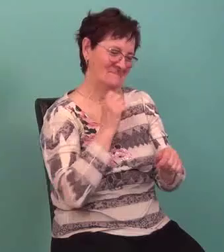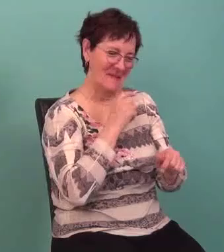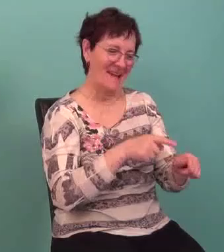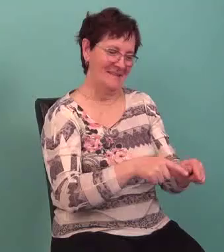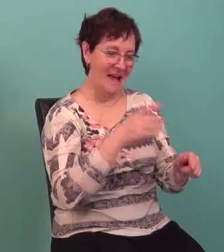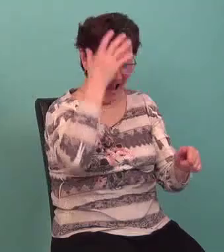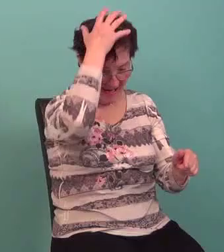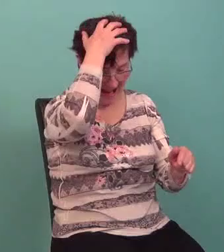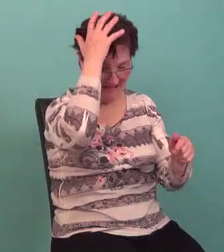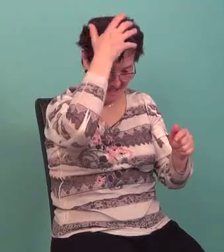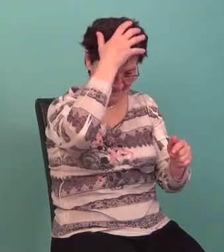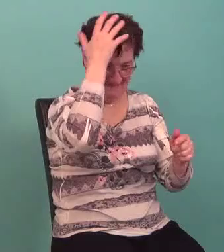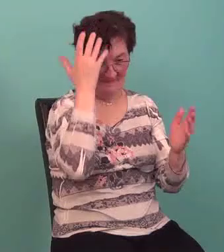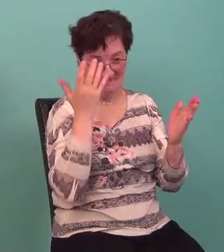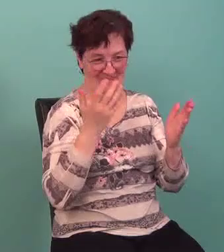Kask krzywo założony.